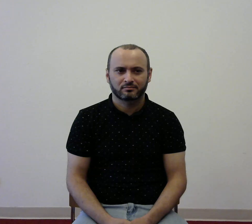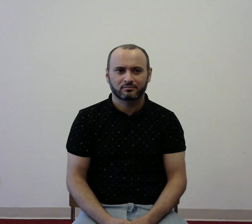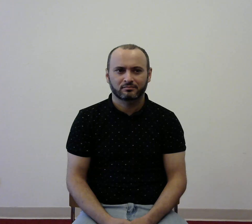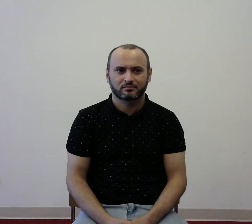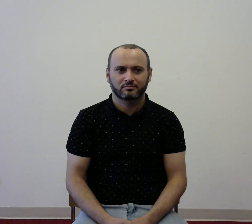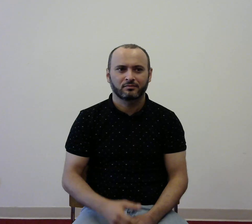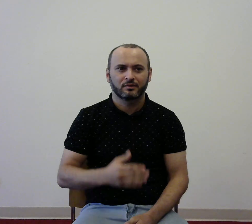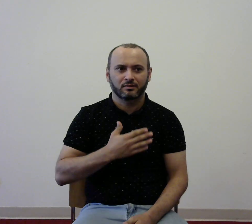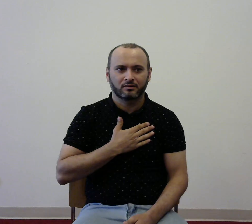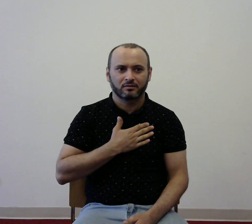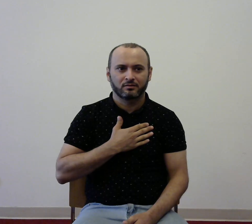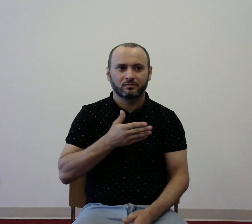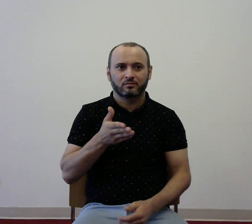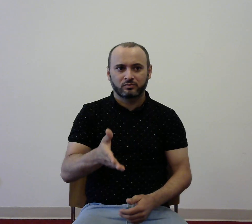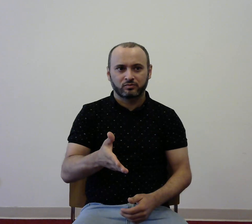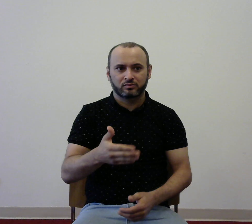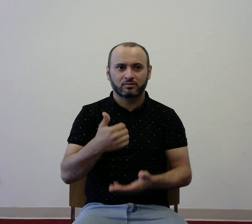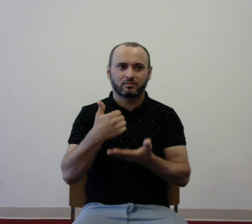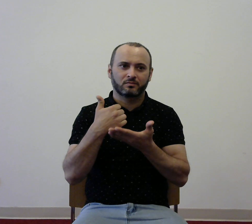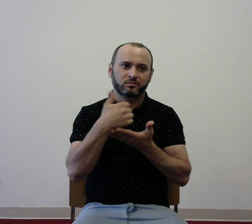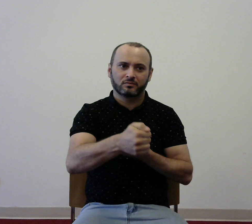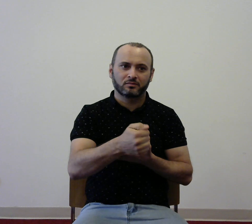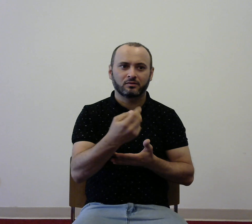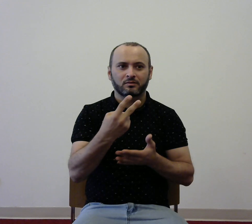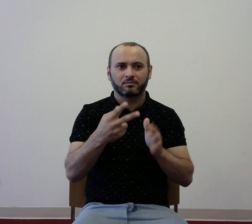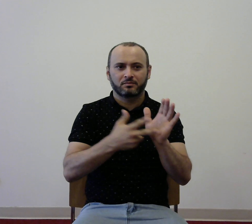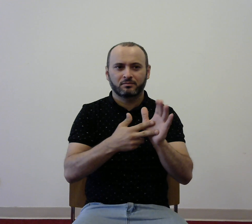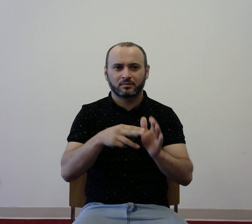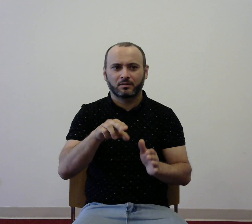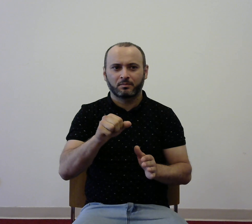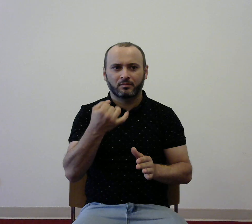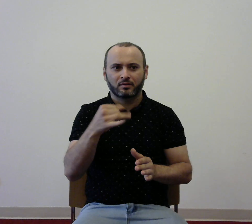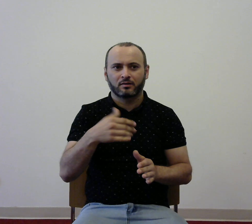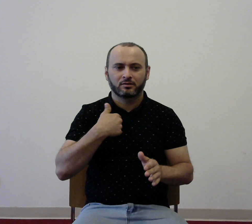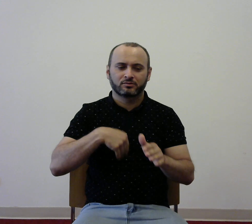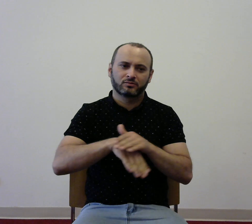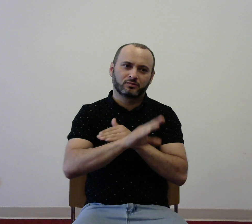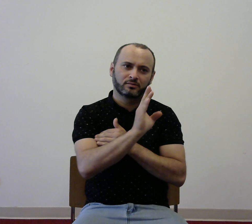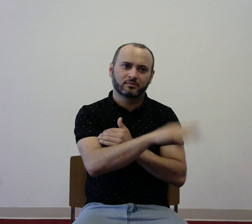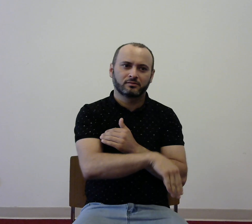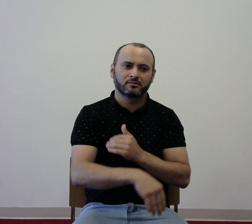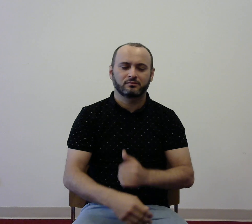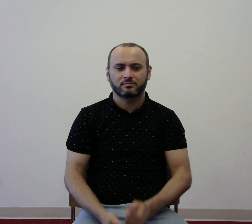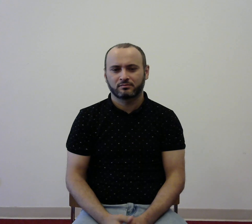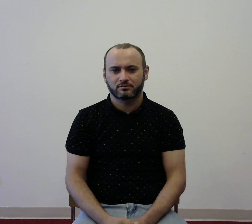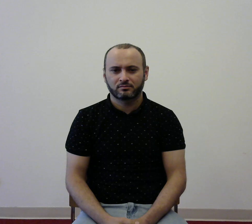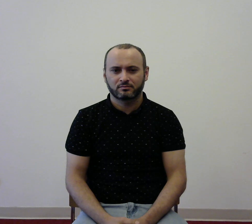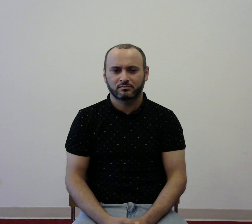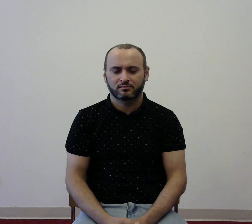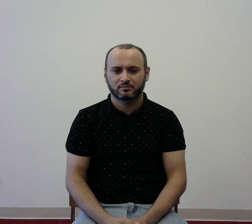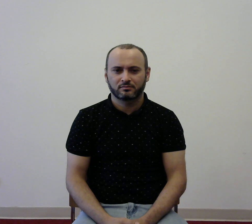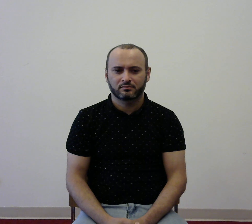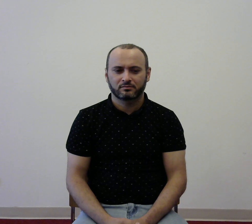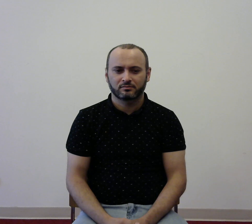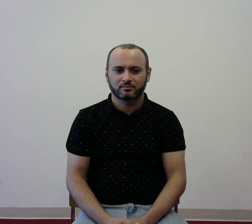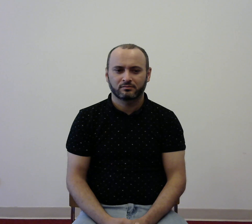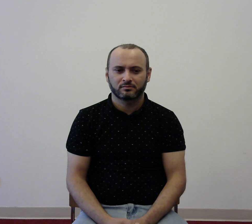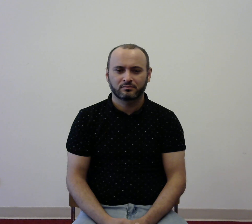Mən burdan çıxıb 28 maya gedəcəm